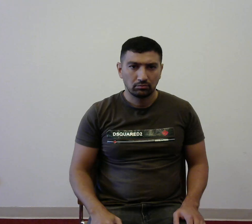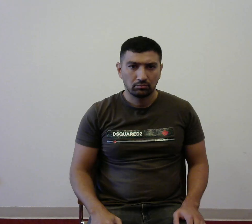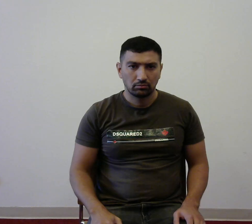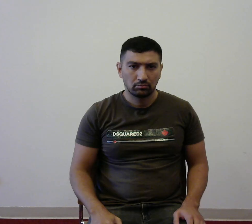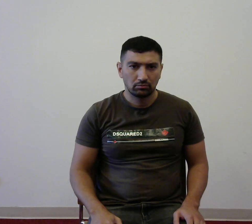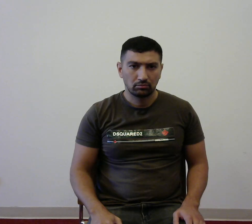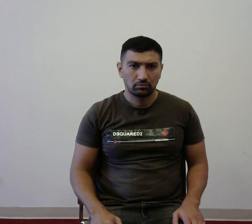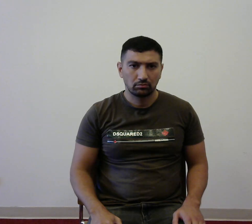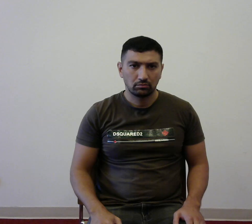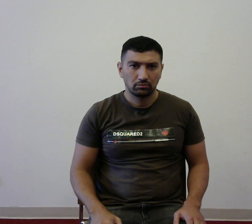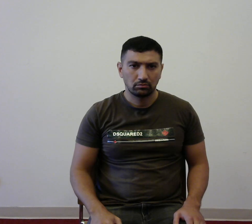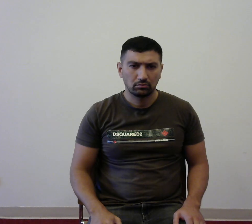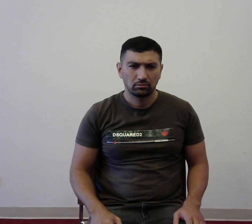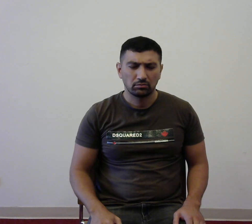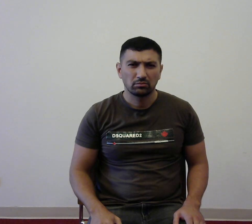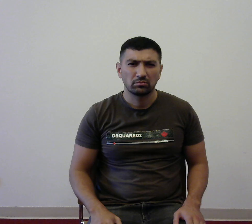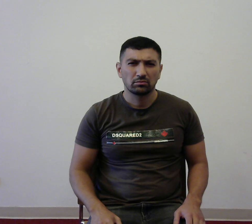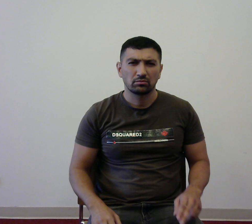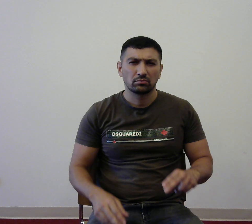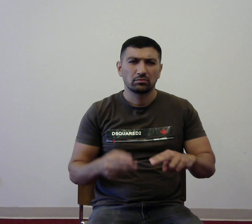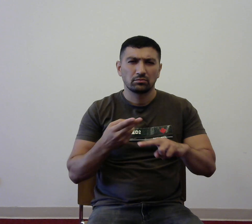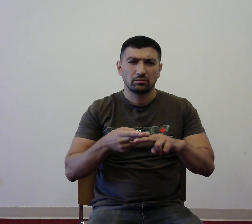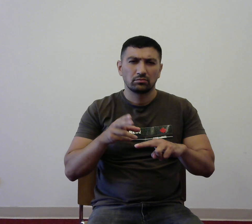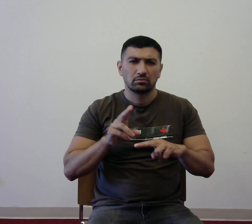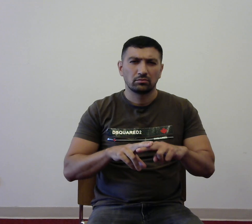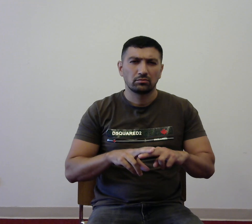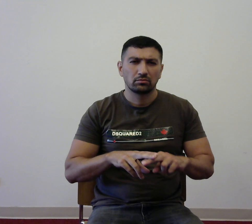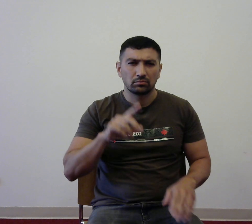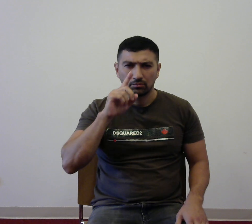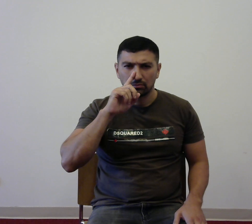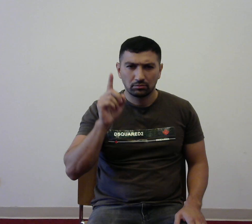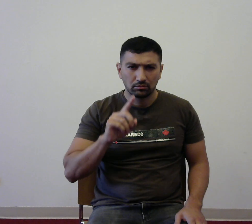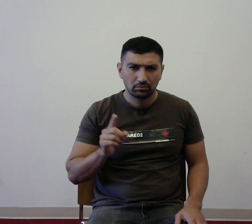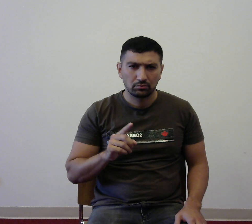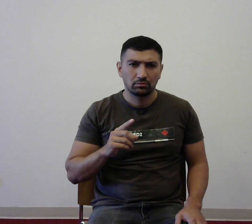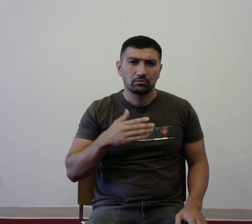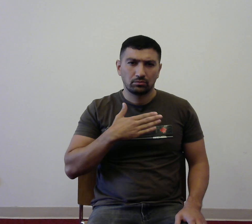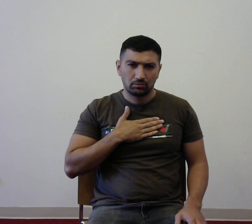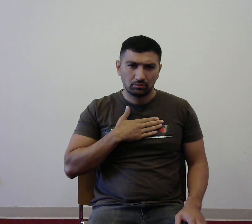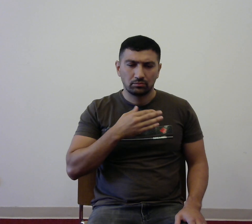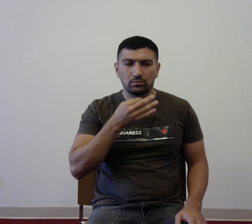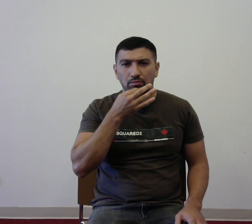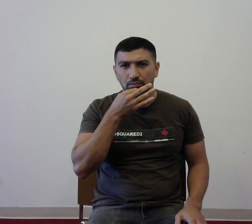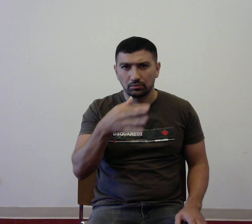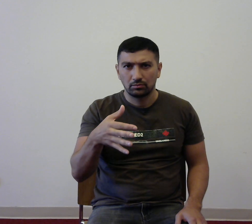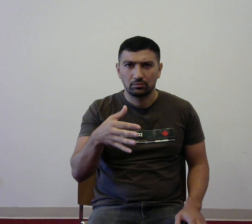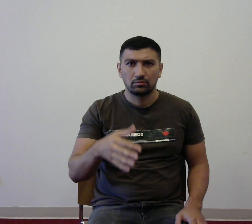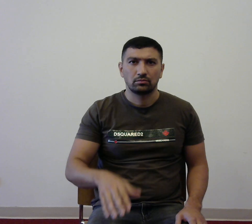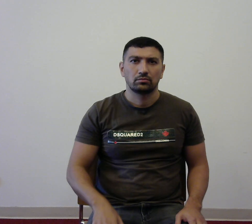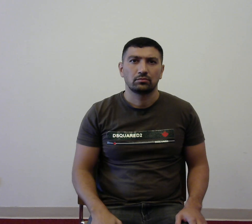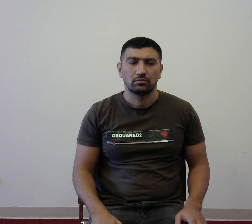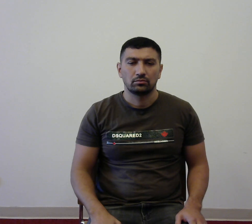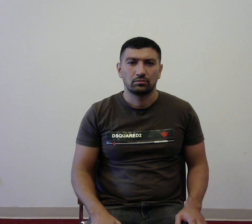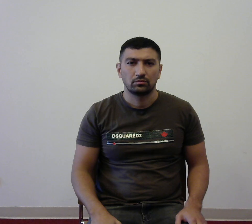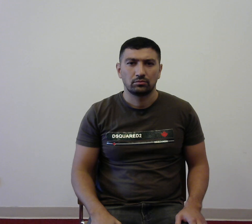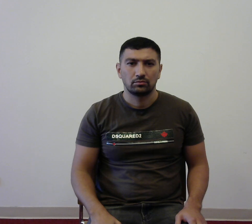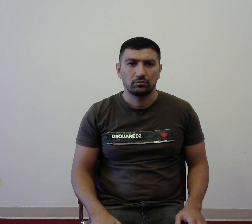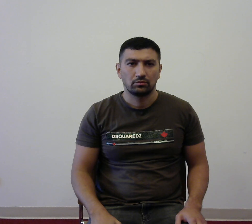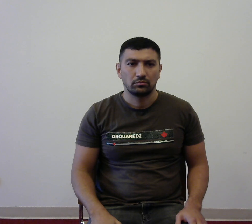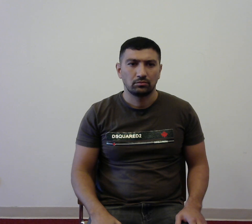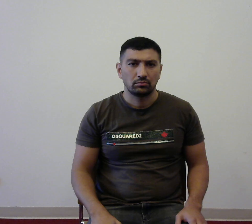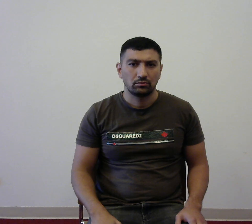Bu ətir mənim xoşuma gəlir